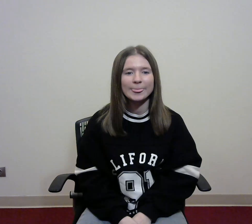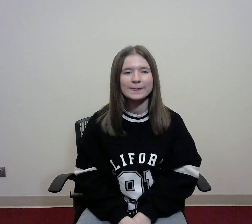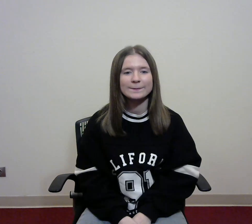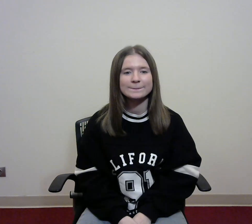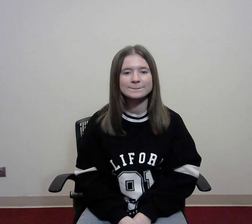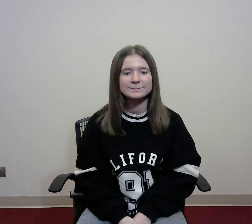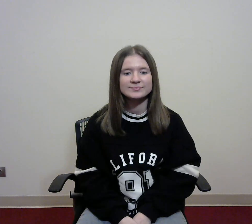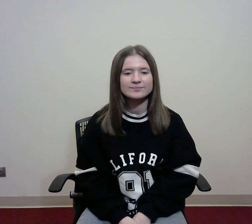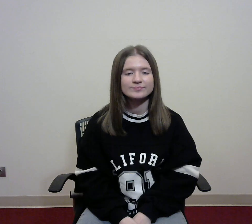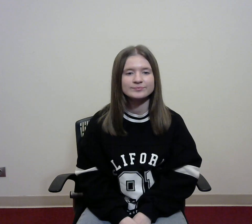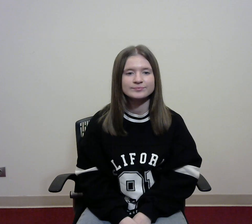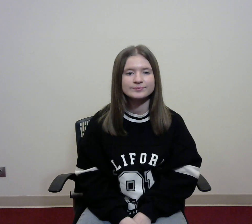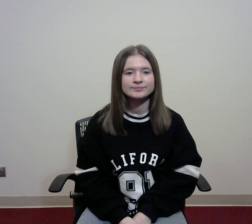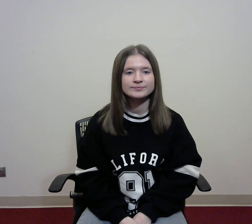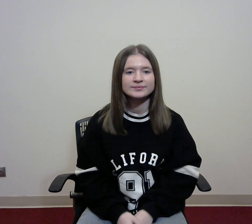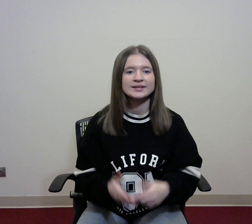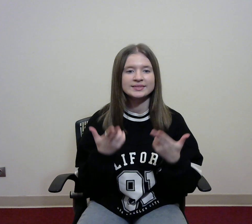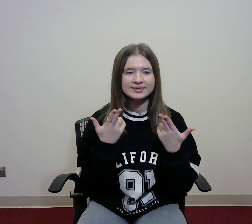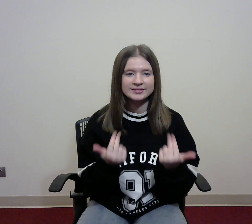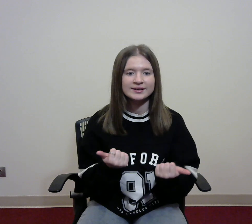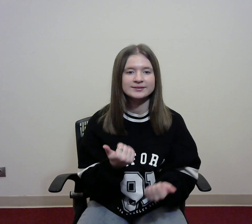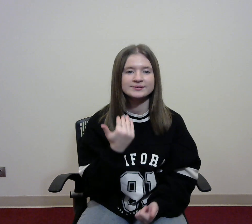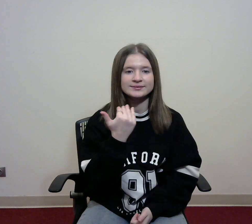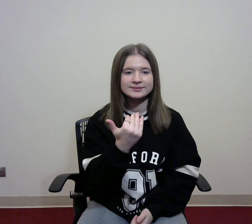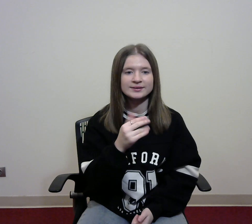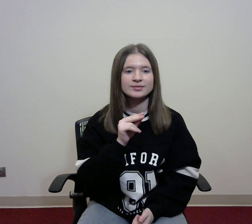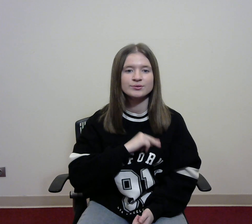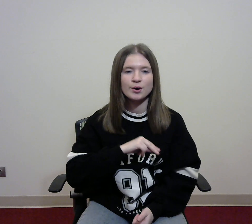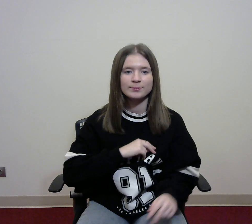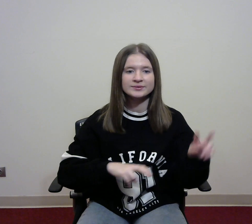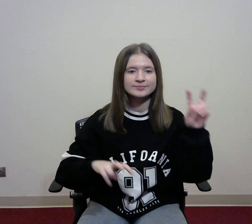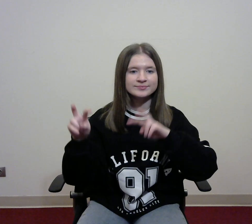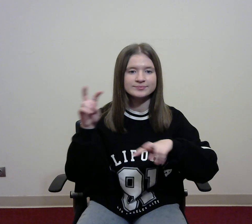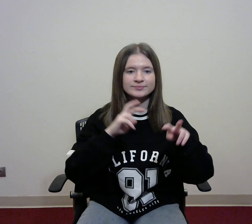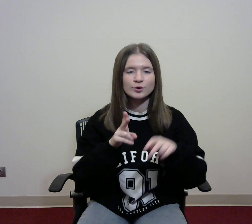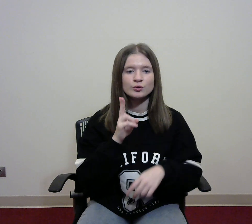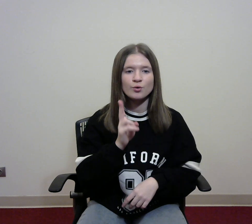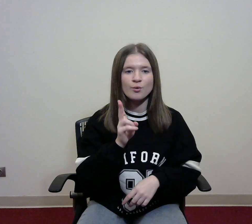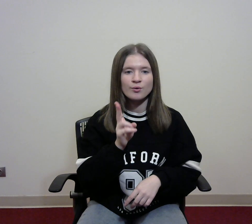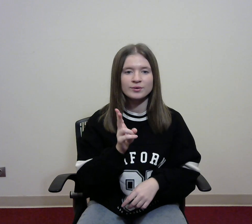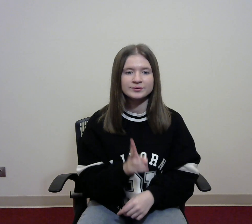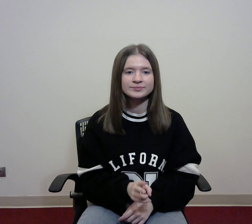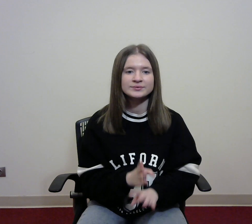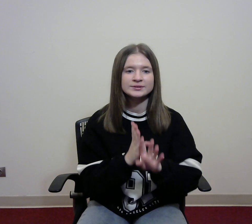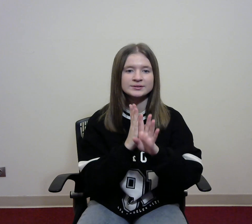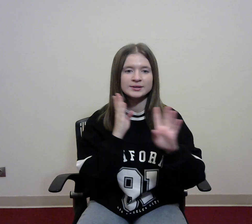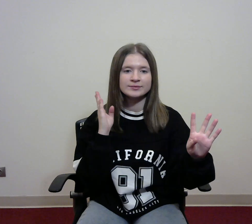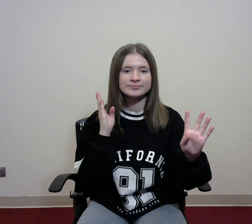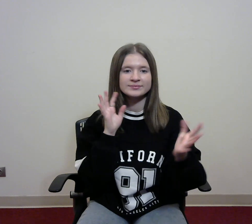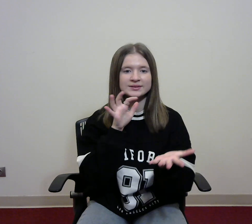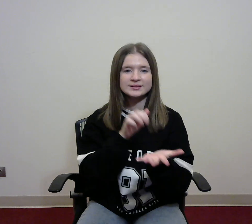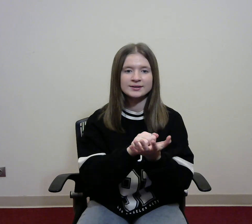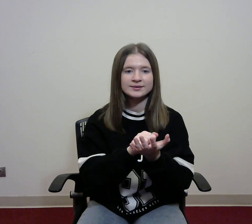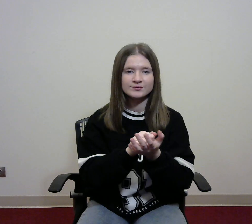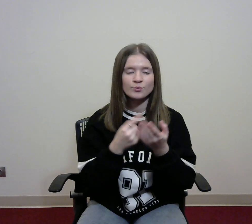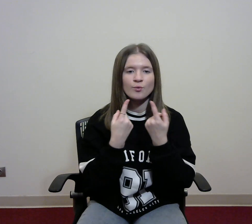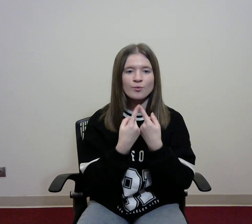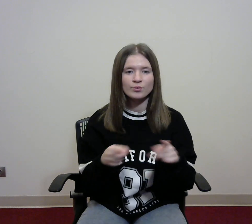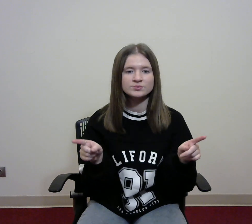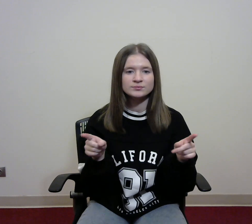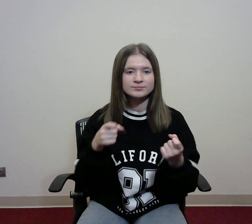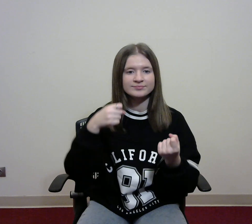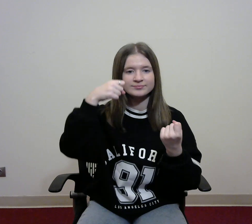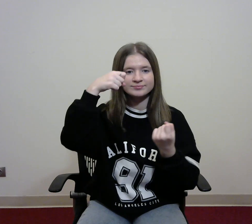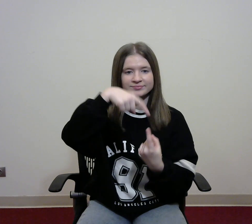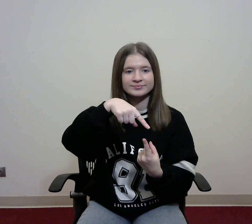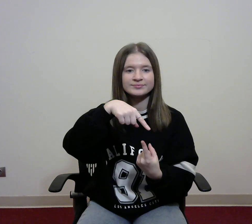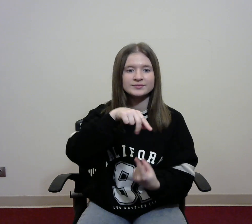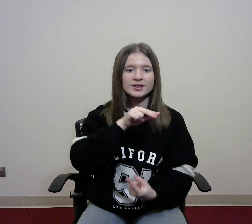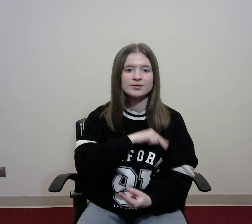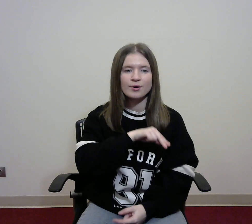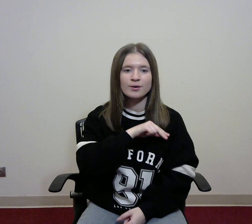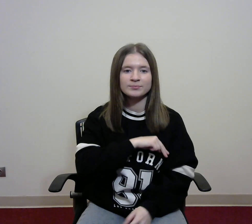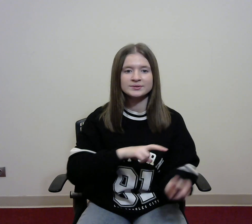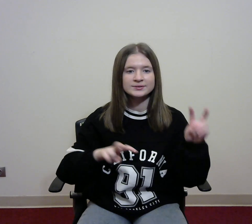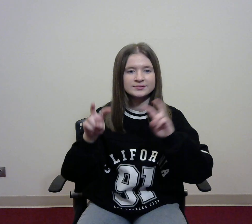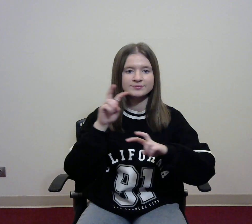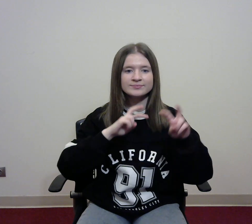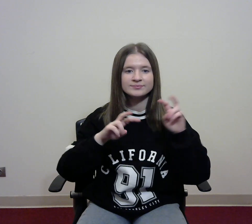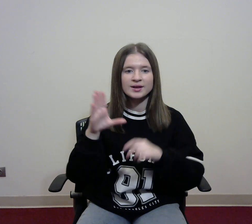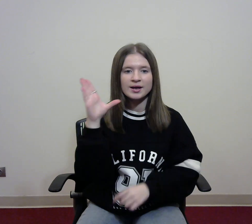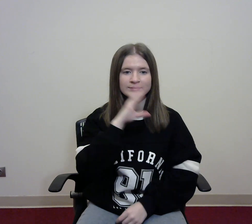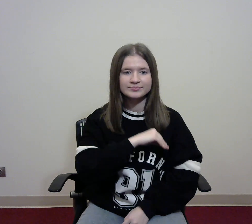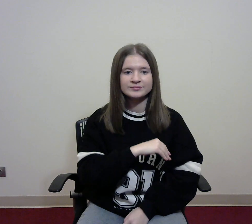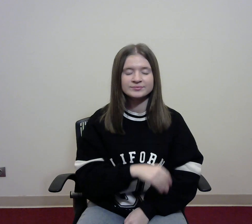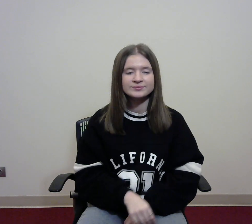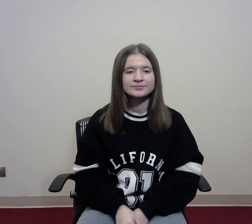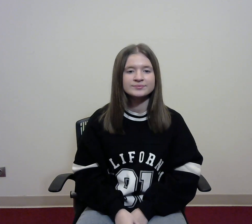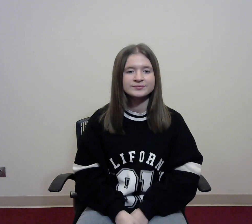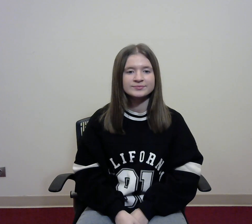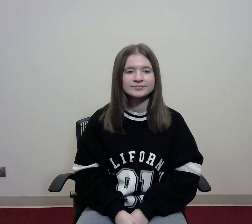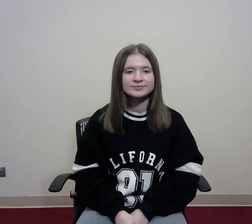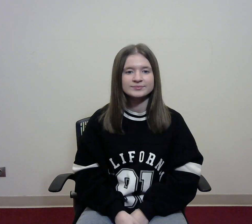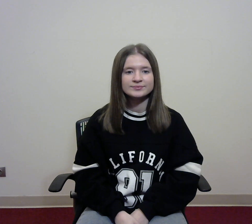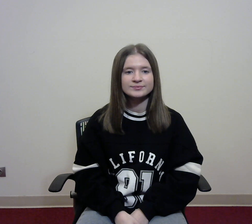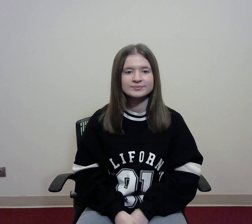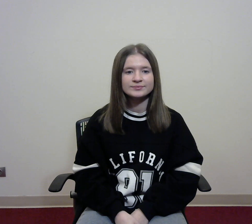Bəli, siz İş axtaran şəxs kimi növbə tutub başqa uyğun işlər axtara bilərsiniz